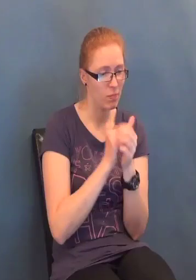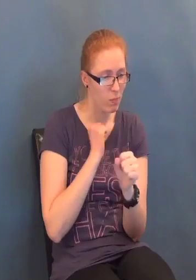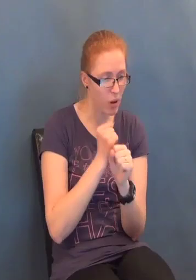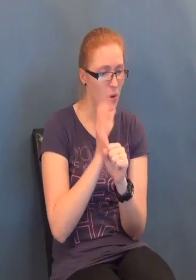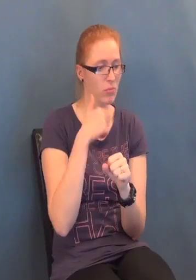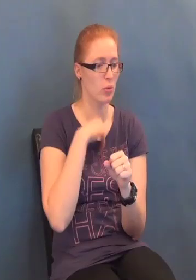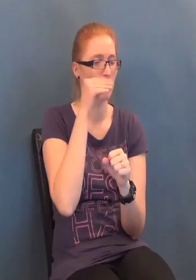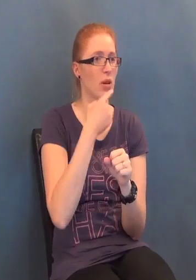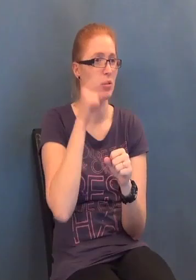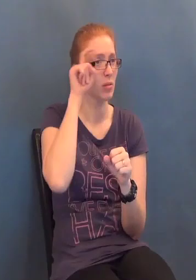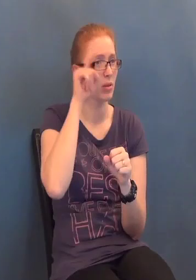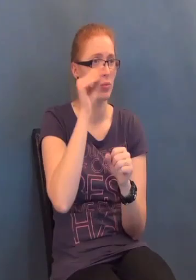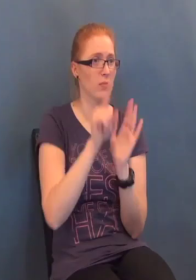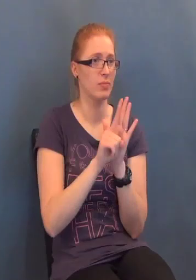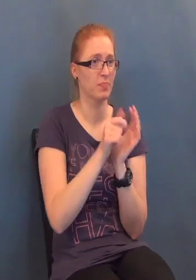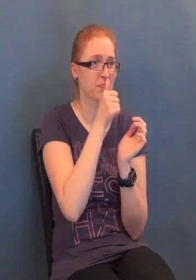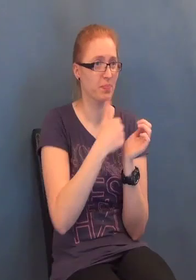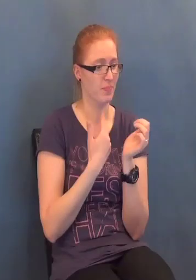Jestem zajęta - pracuję, a potem korepetycje z języka niemieckiego.